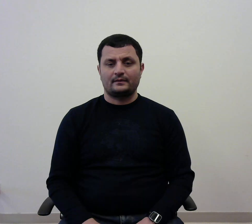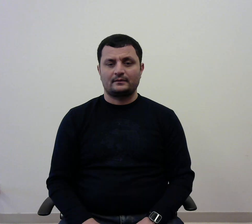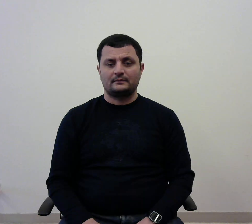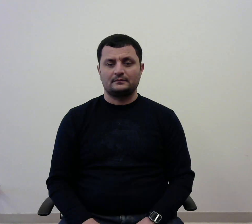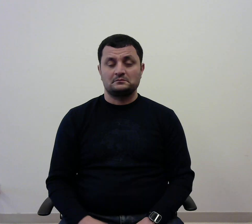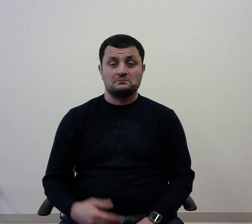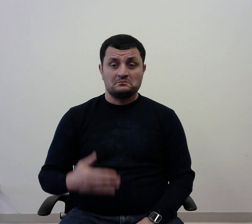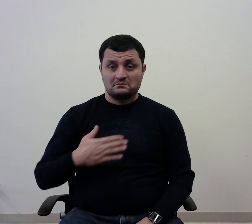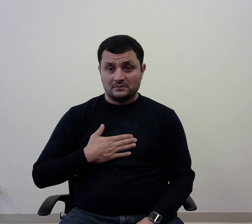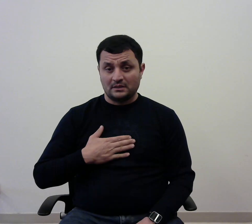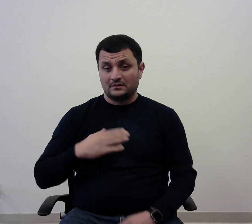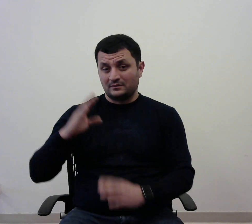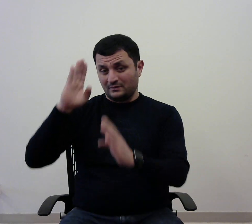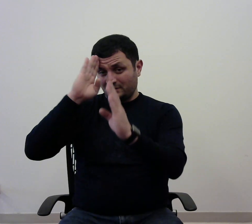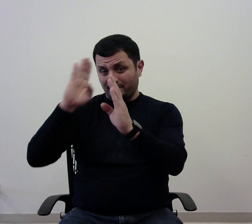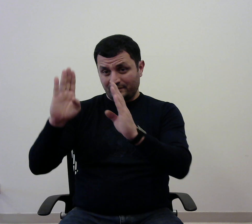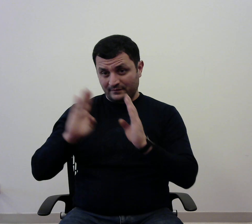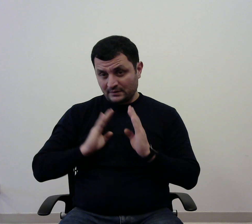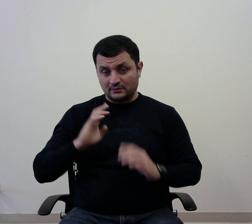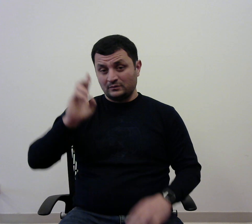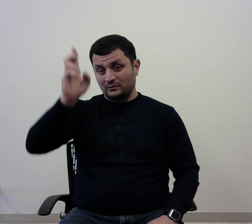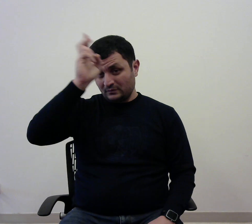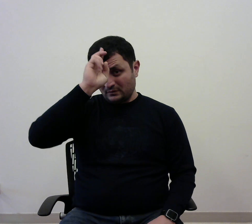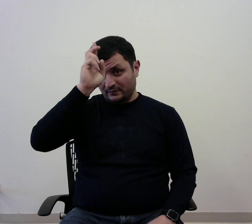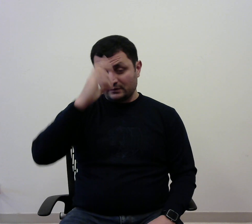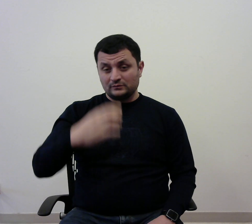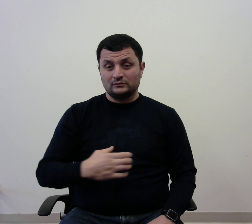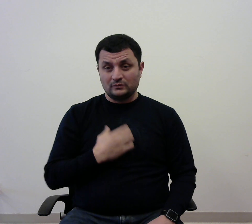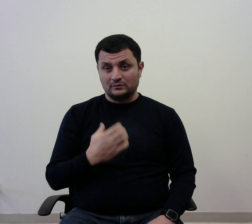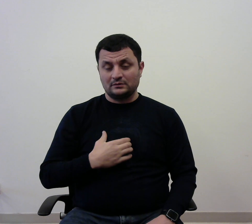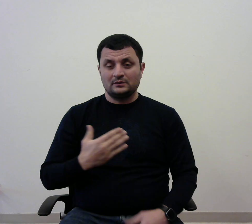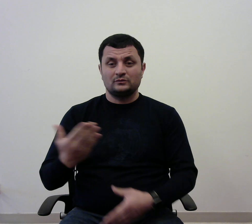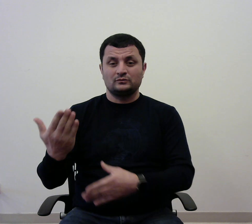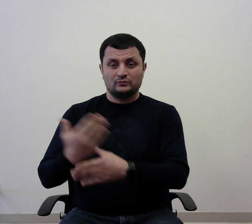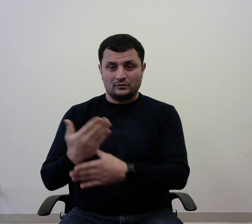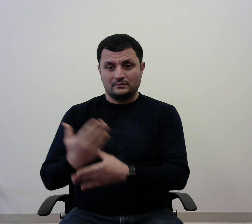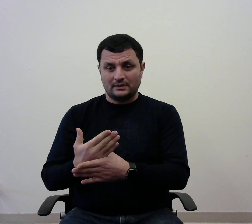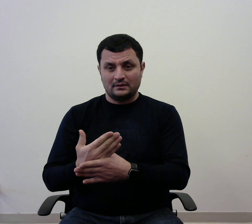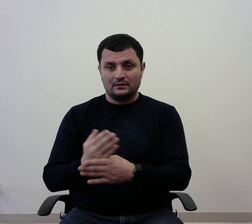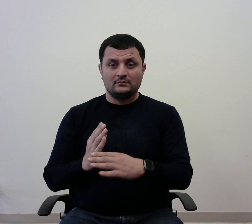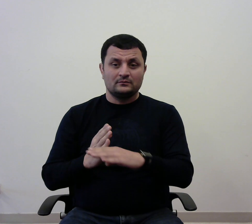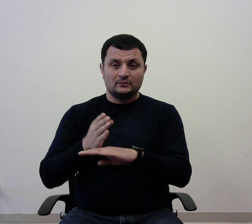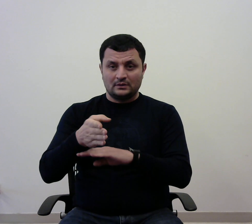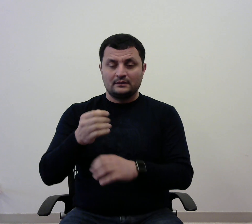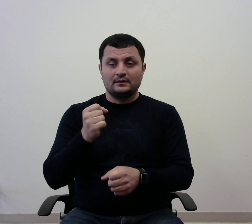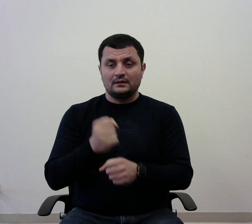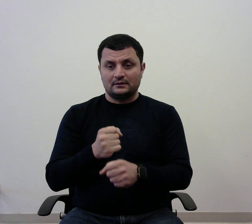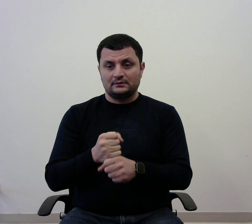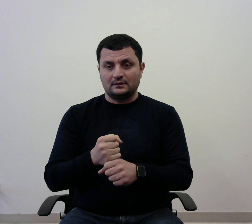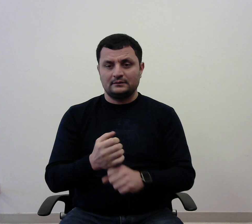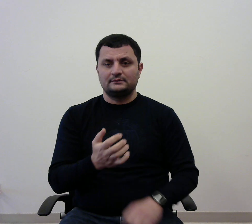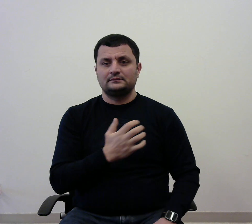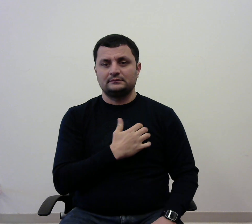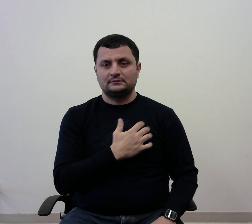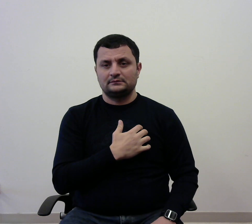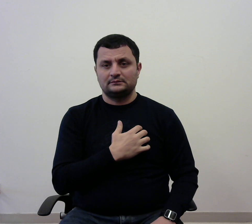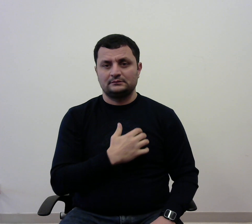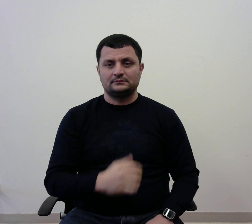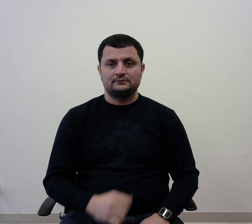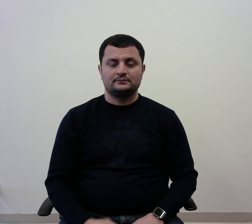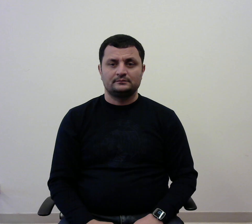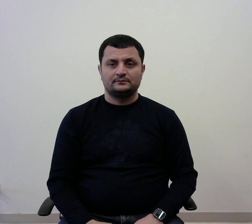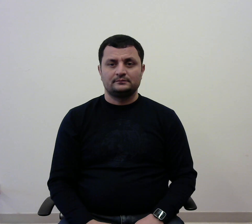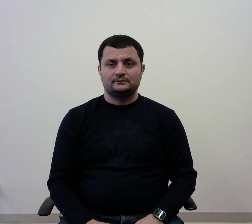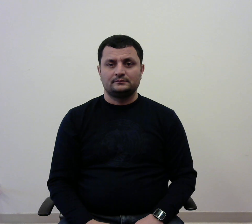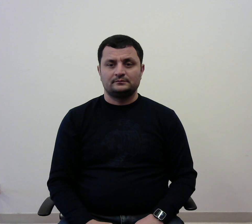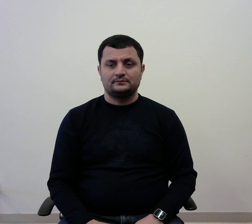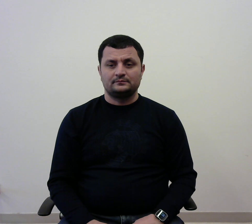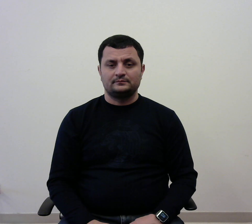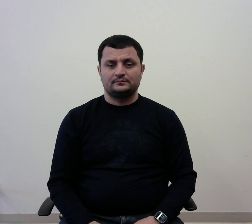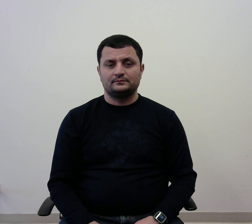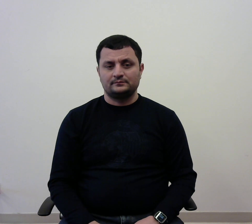Mən ünvanlı dövlət sosial yardımına müraciət etmək istəyirəm